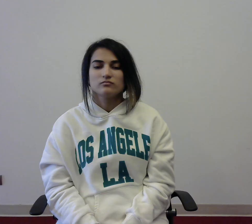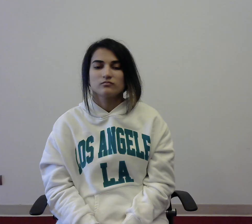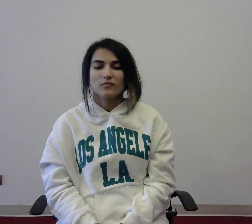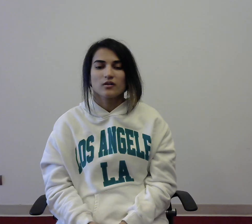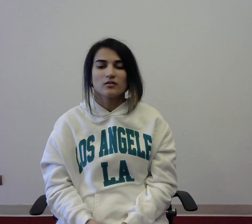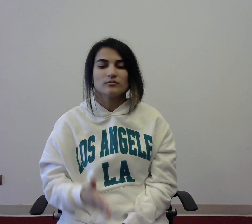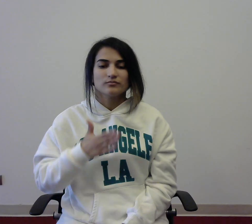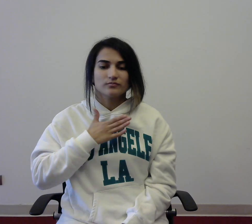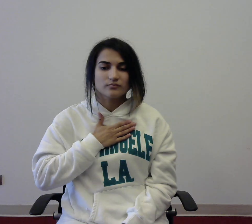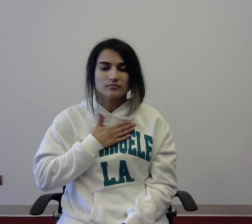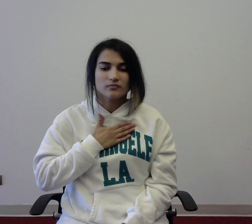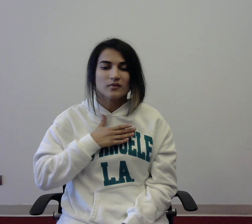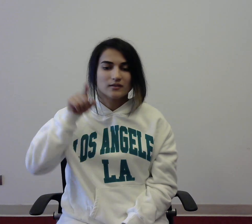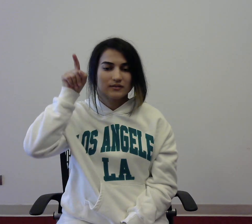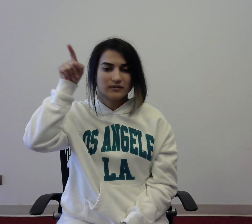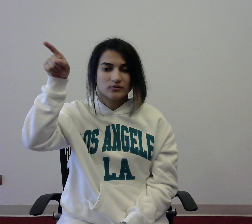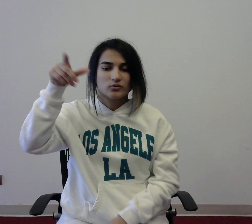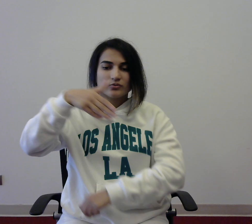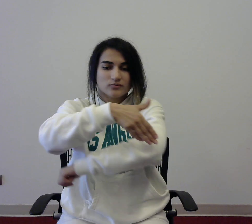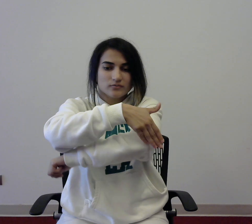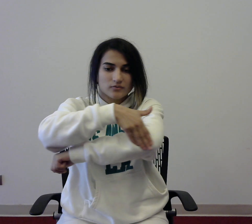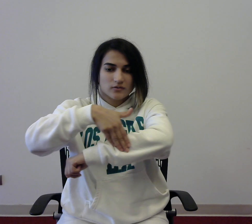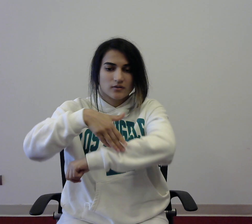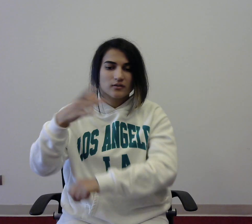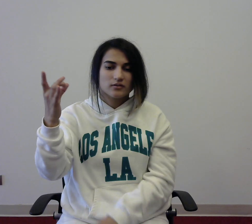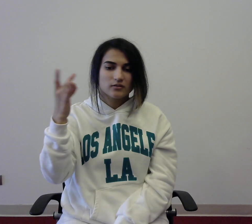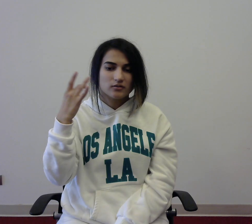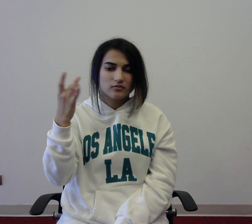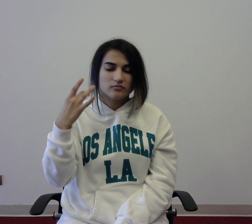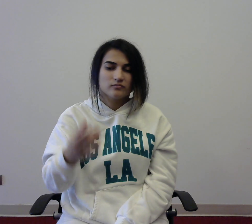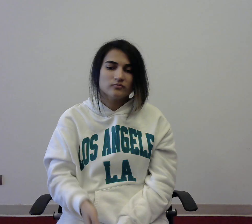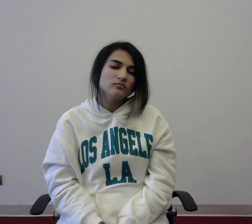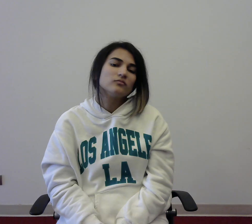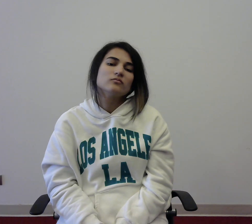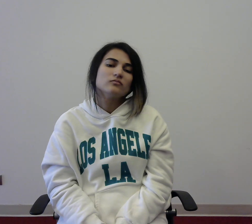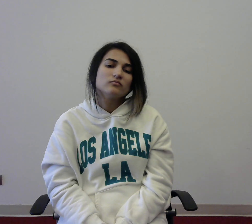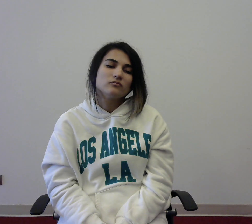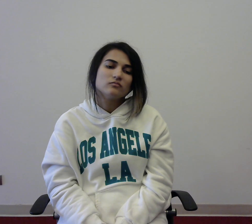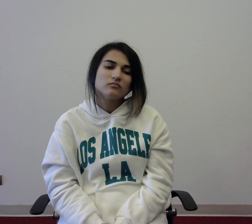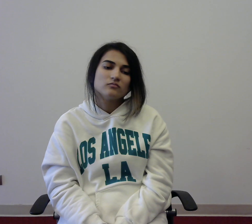Mənə oranın ünvanını deyin